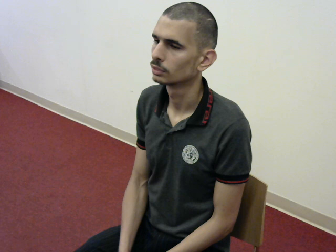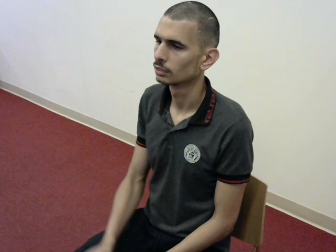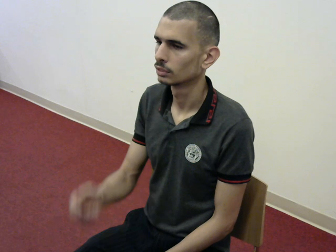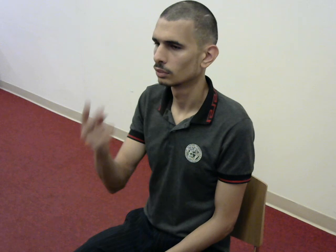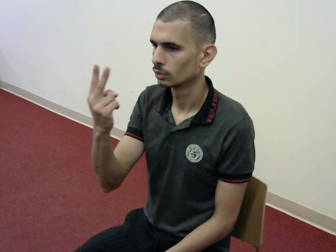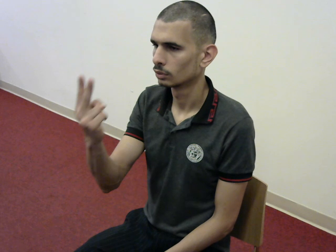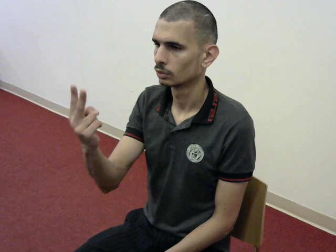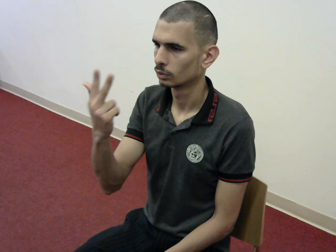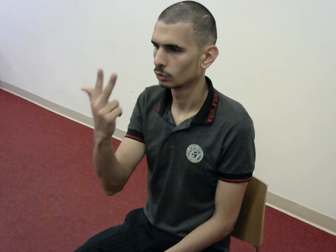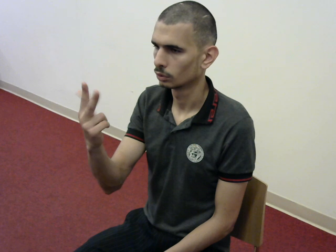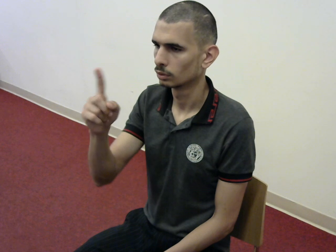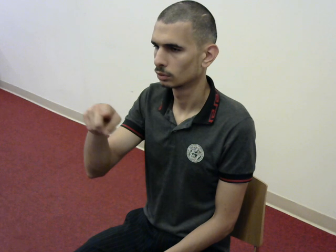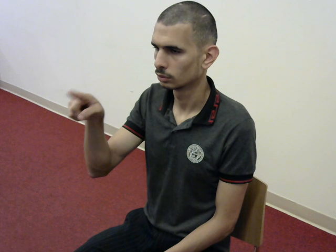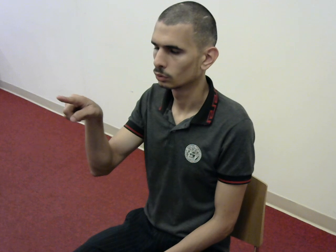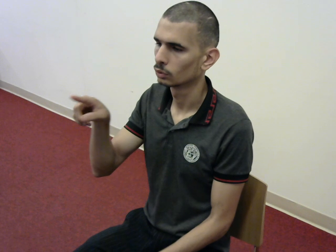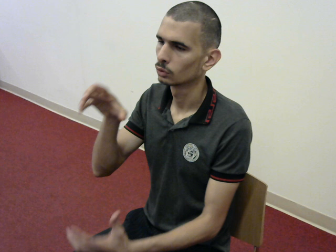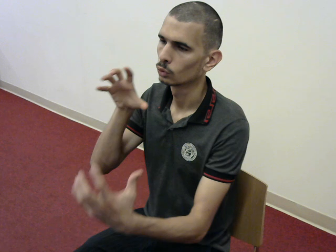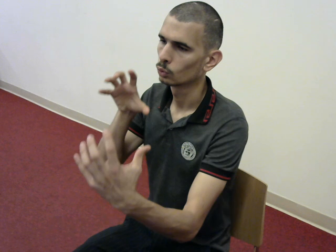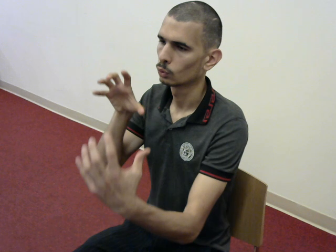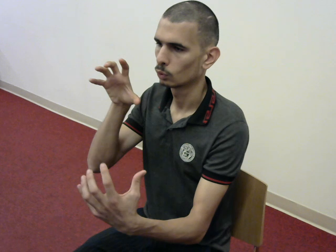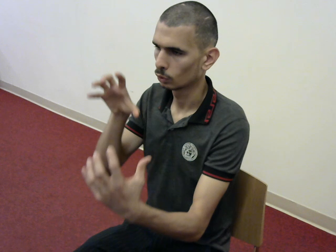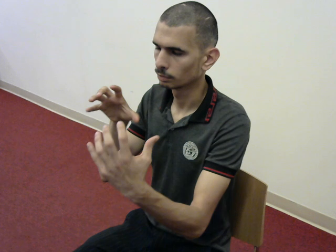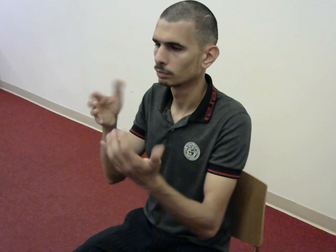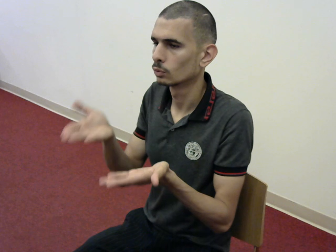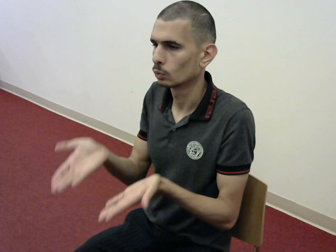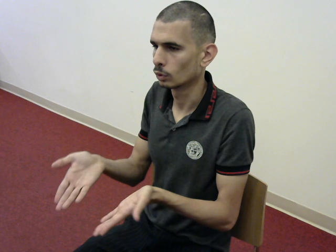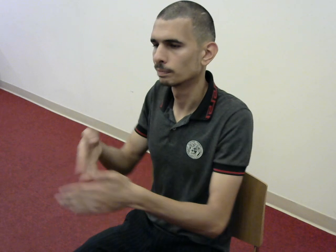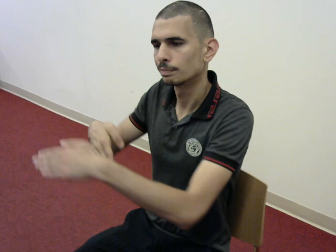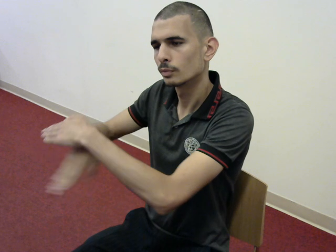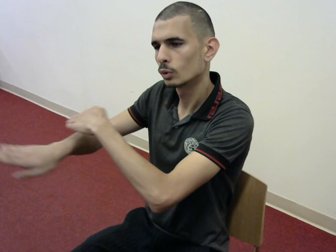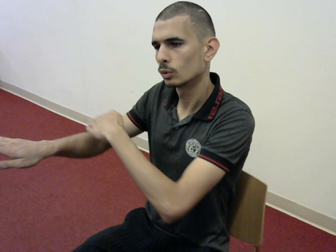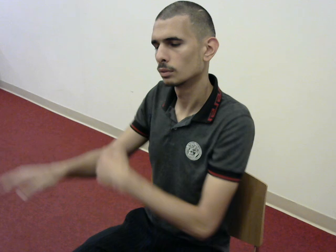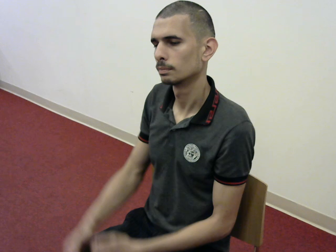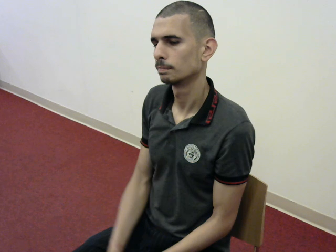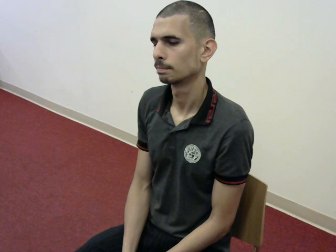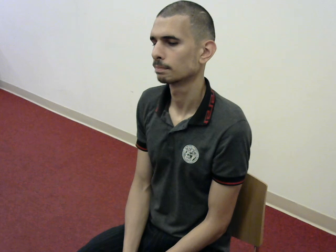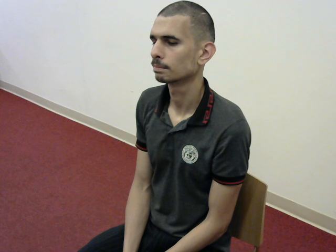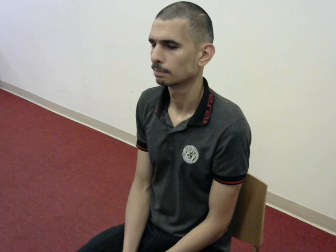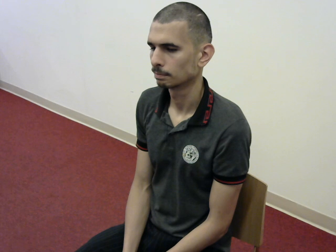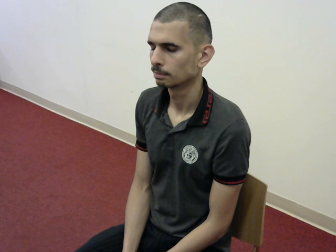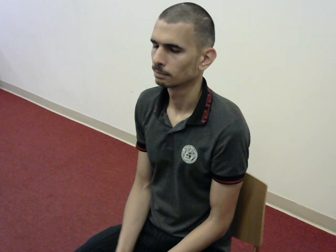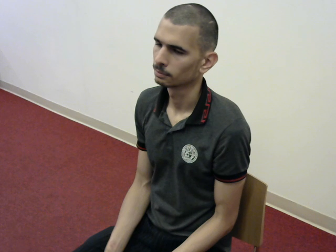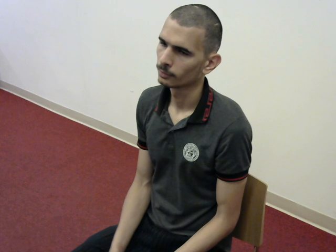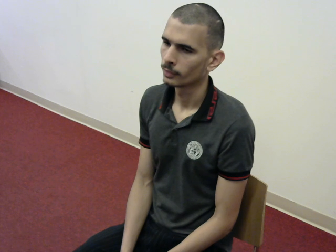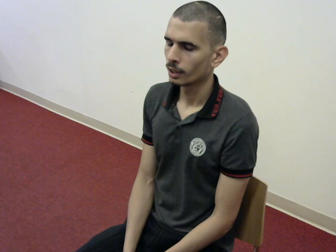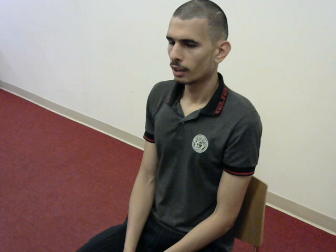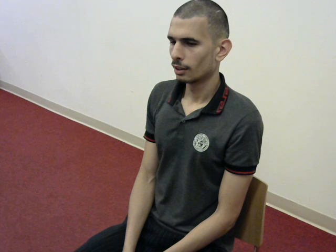23 saylı avtobus burdan keçir?